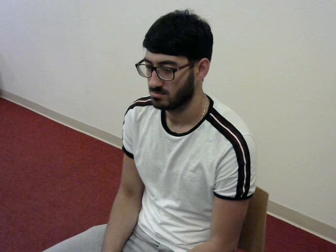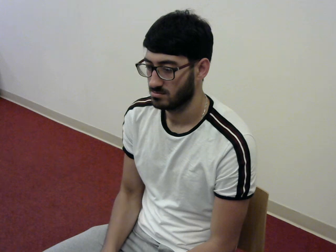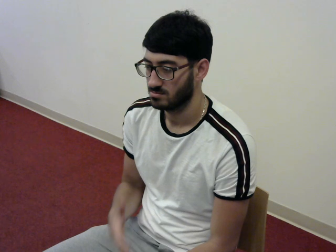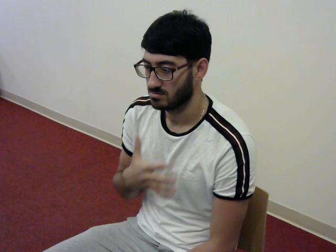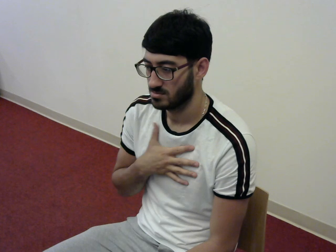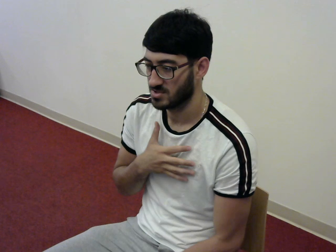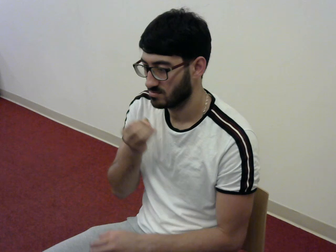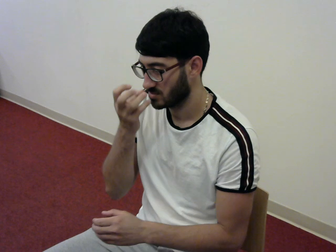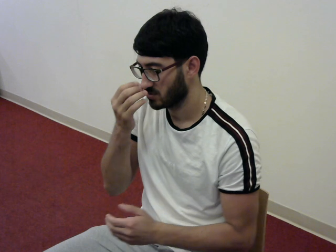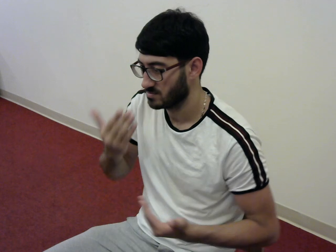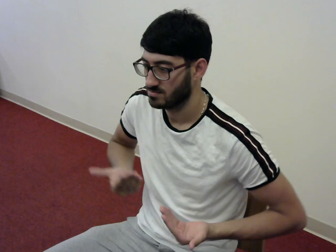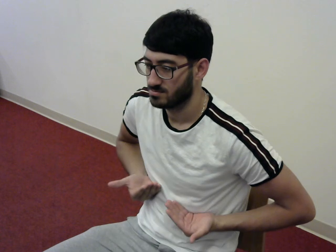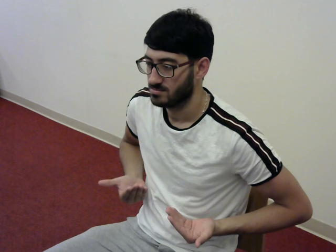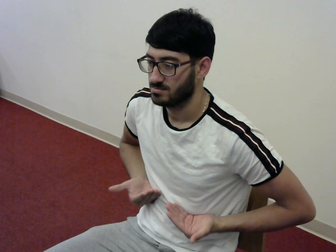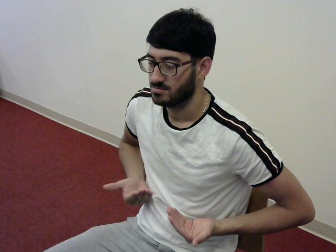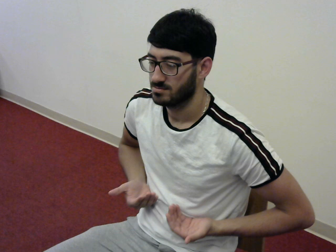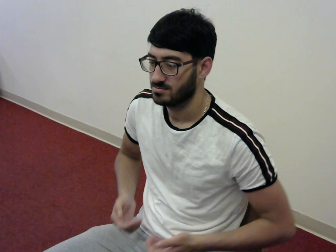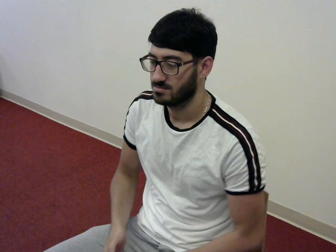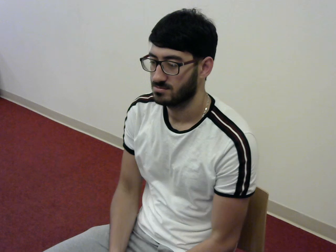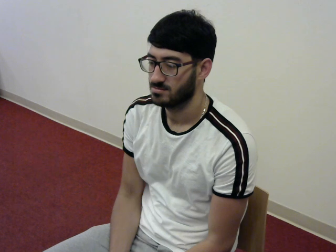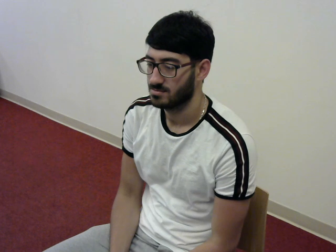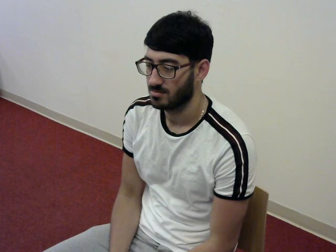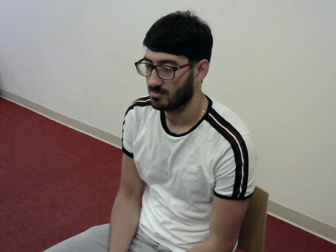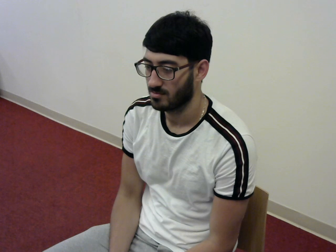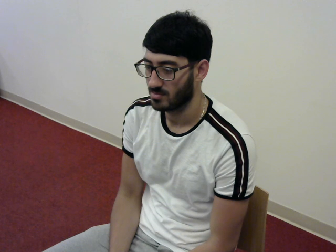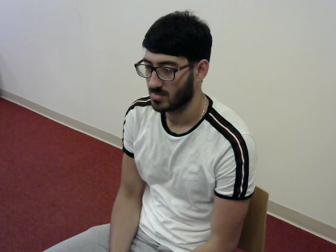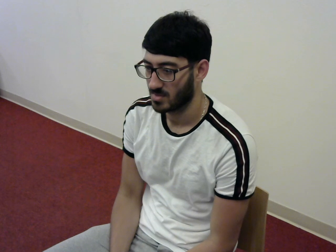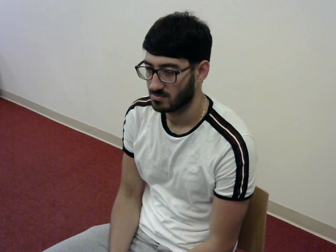Mən Bakıda yaşayıram